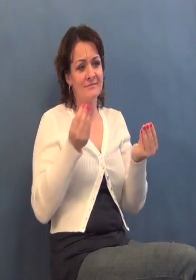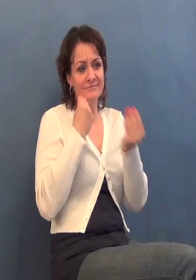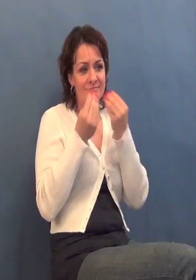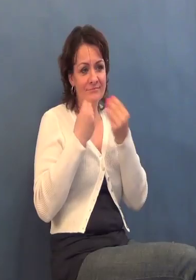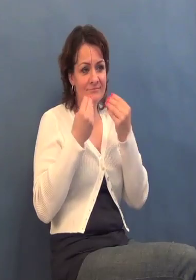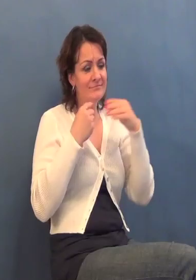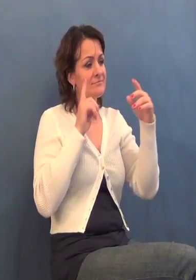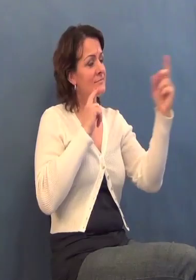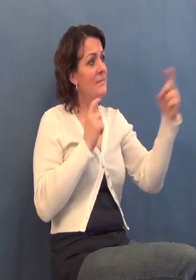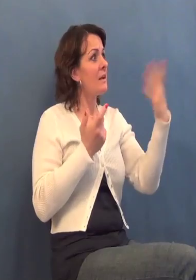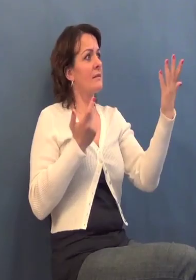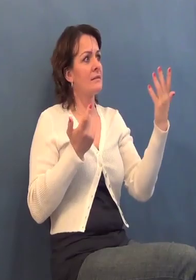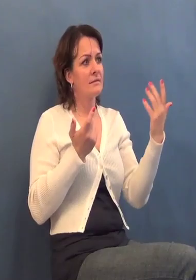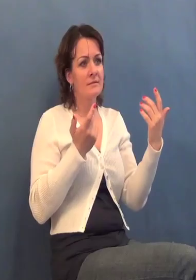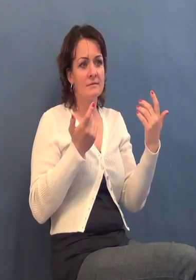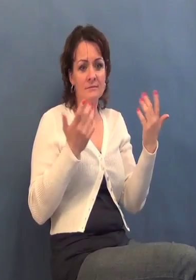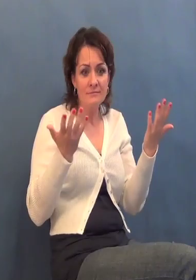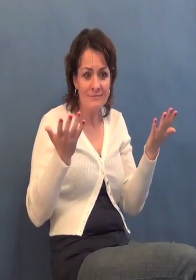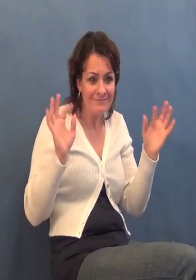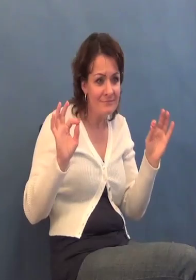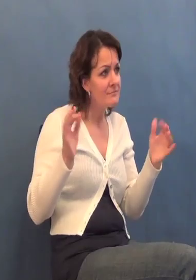Mężczyzna podchodzi do reszty, wszyscy są zaaferowani.